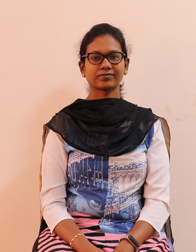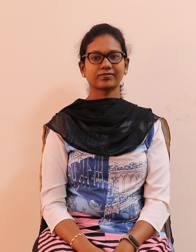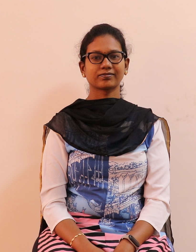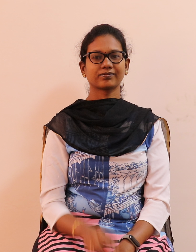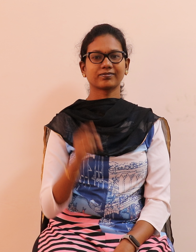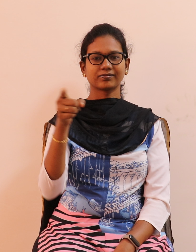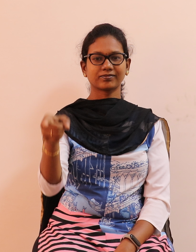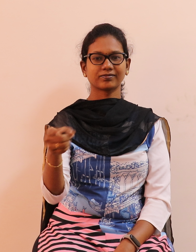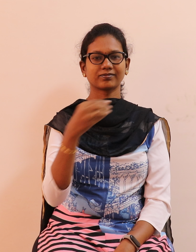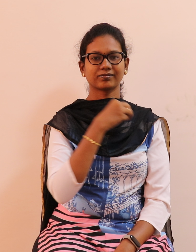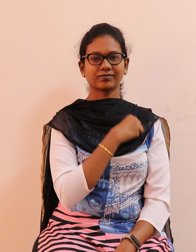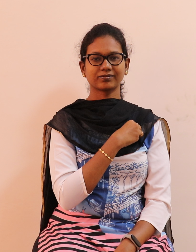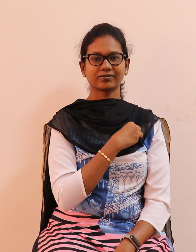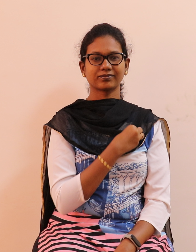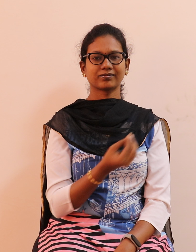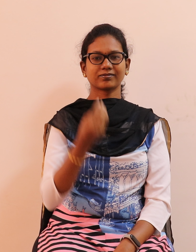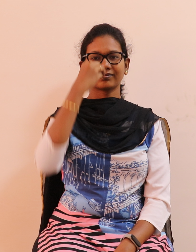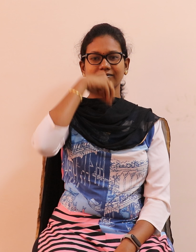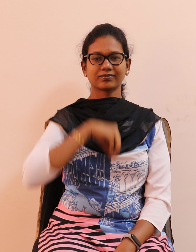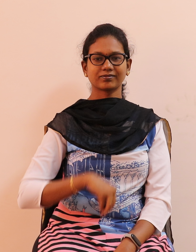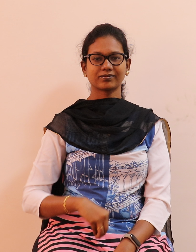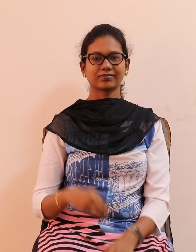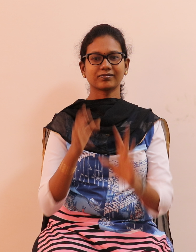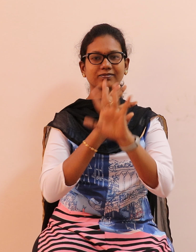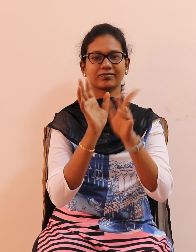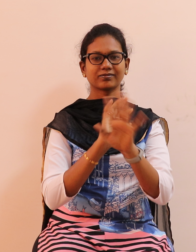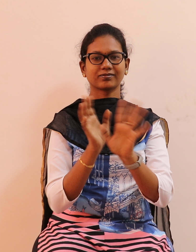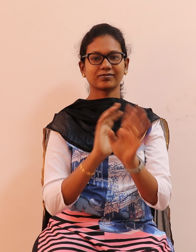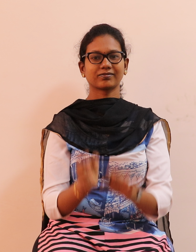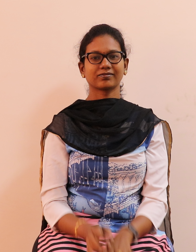do not take it to the heart